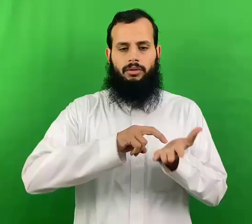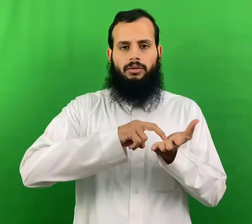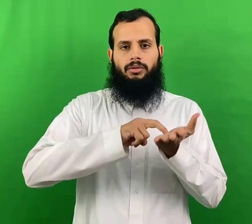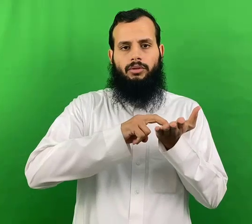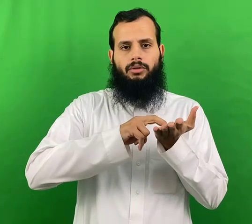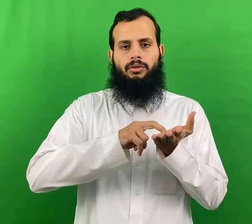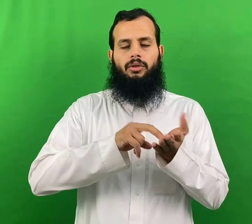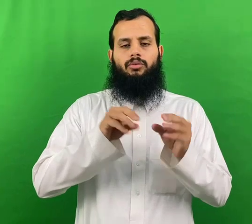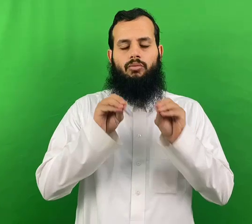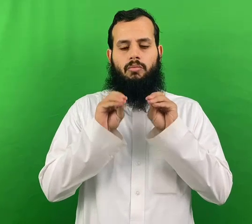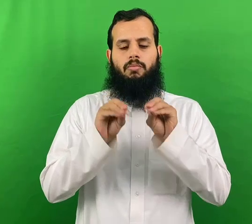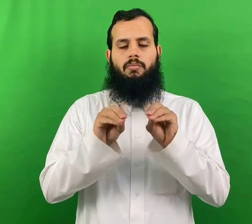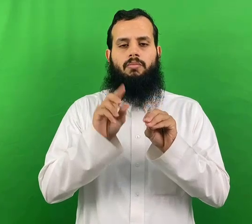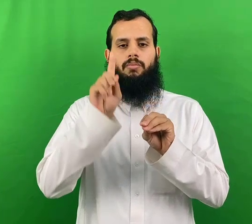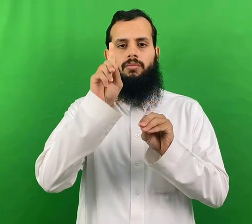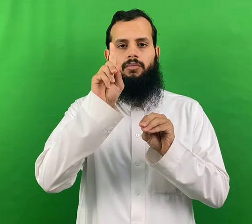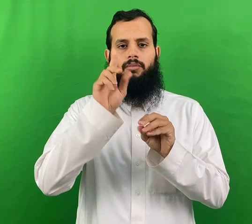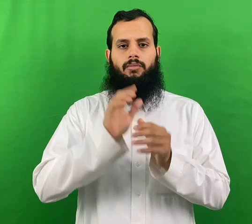اتقوا ربكم